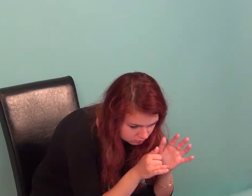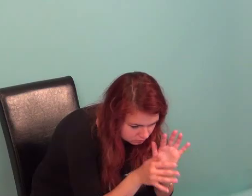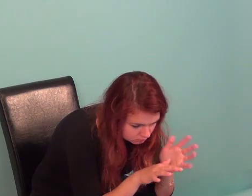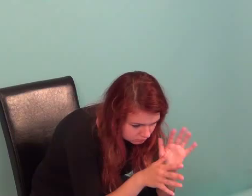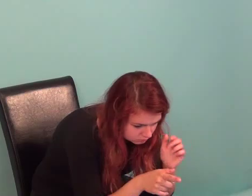Nie bardzo.